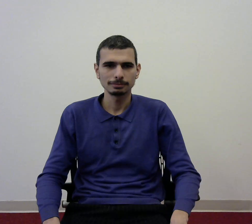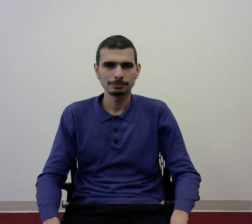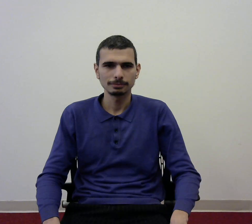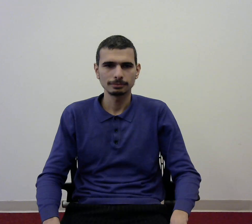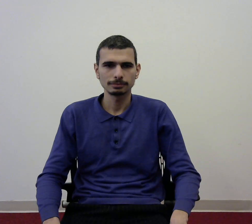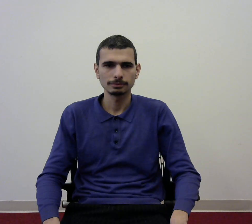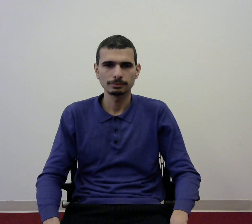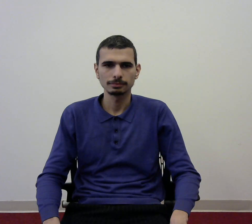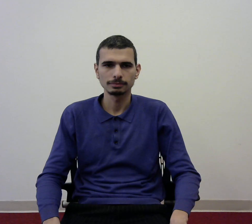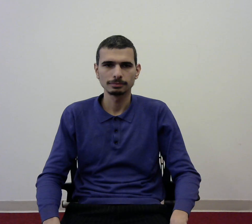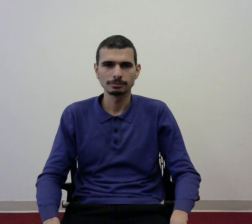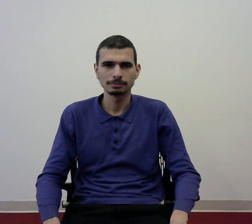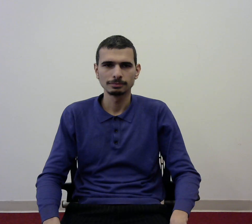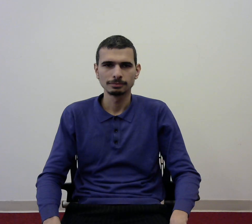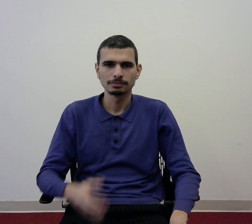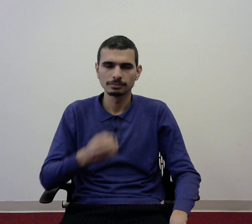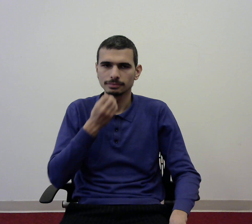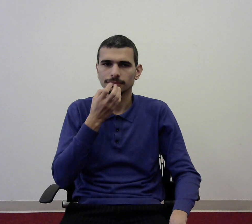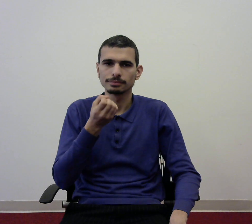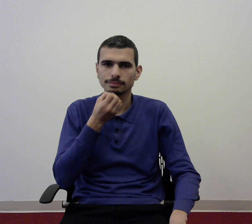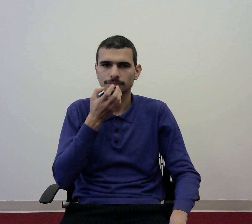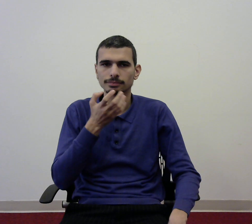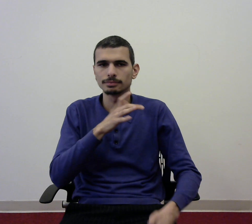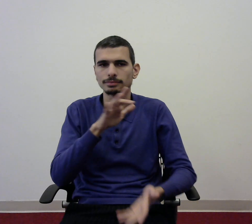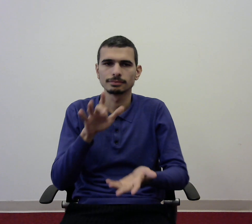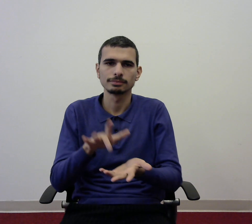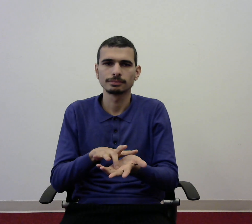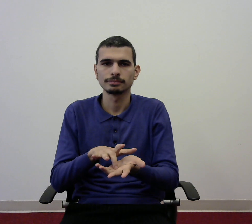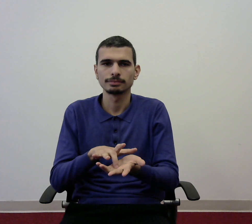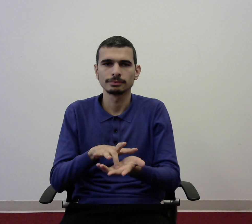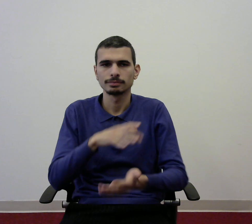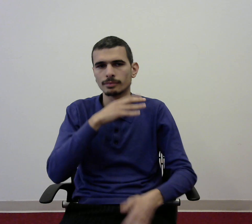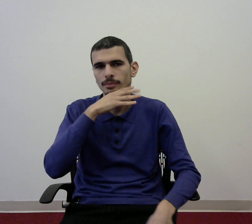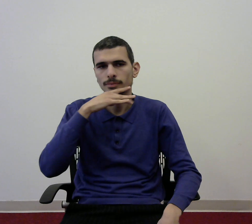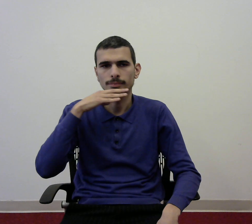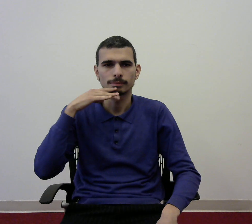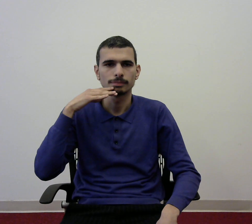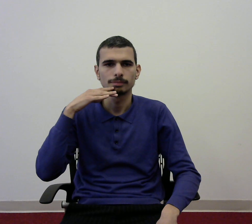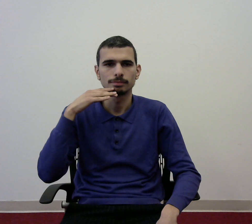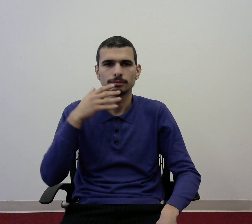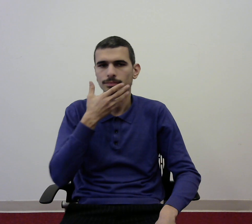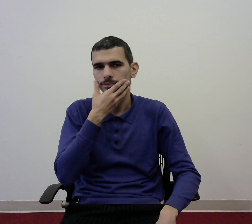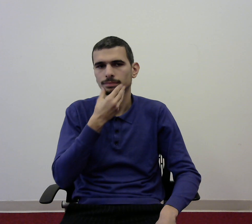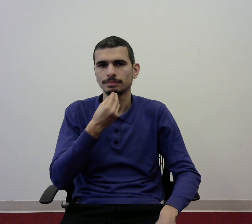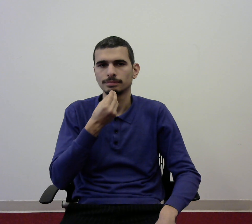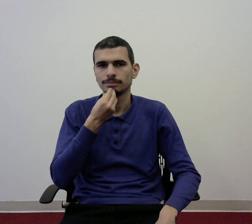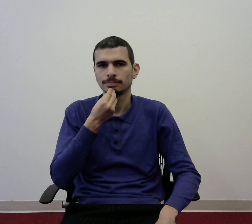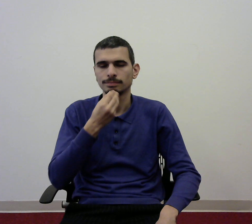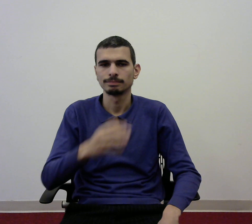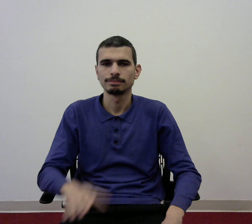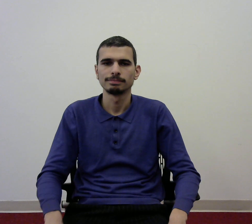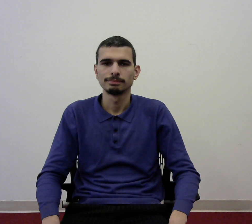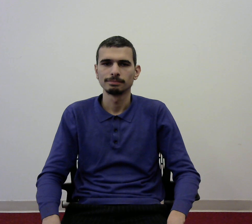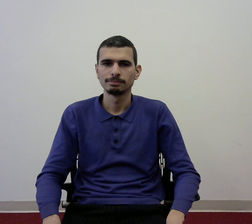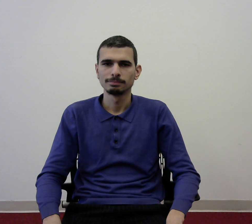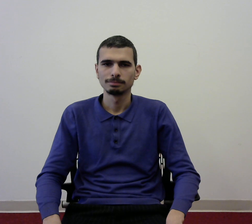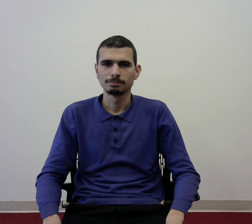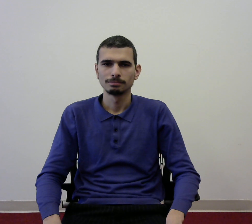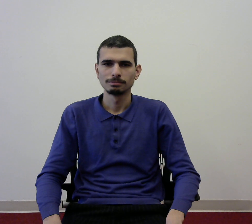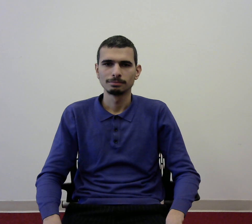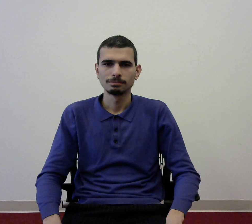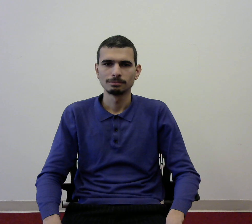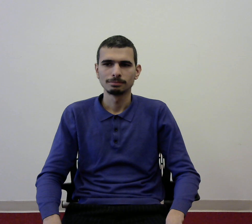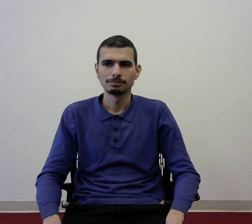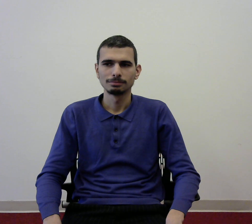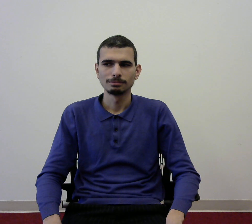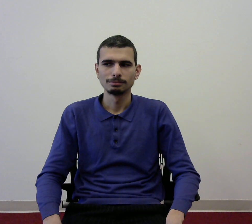Bakı şəhəri çox gözəldir